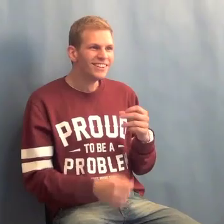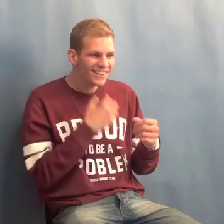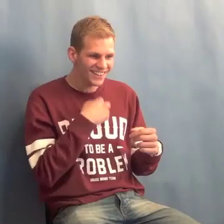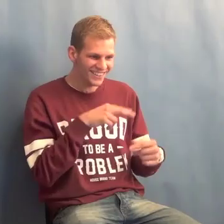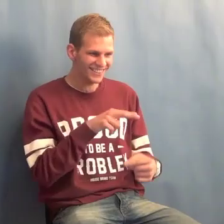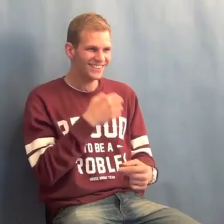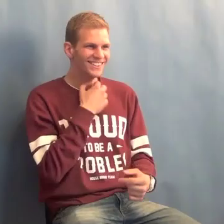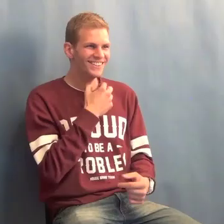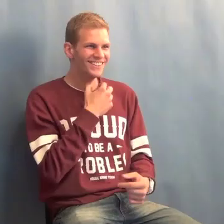No tak, trochę tam ciasno było.